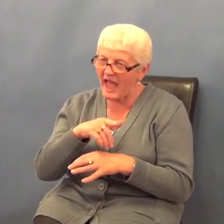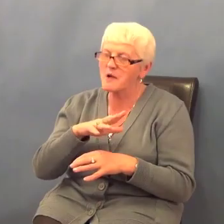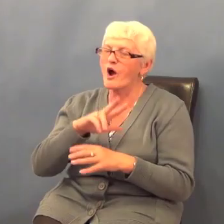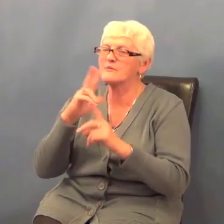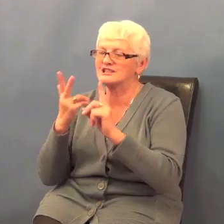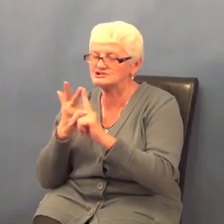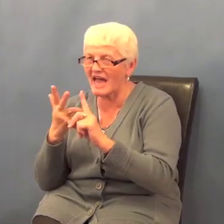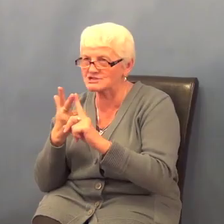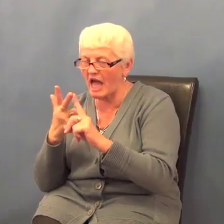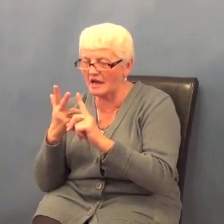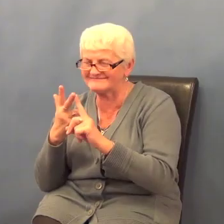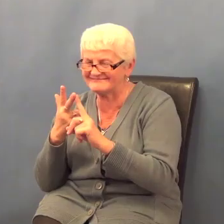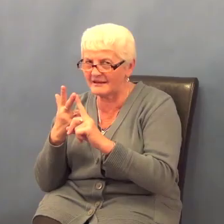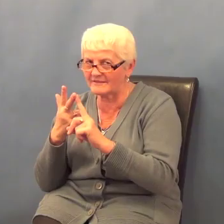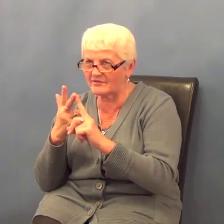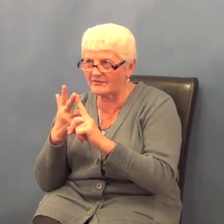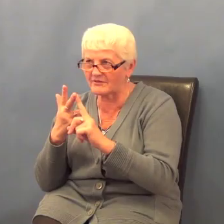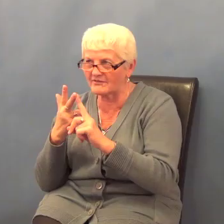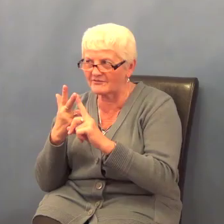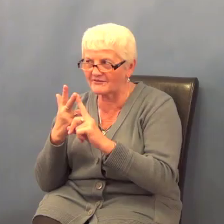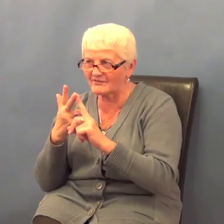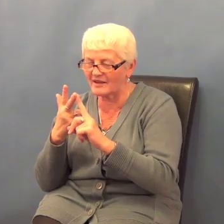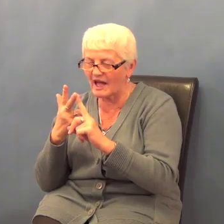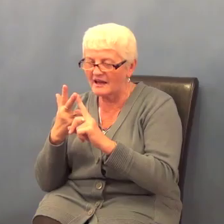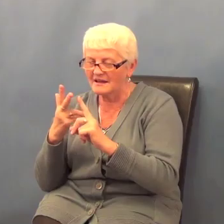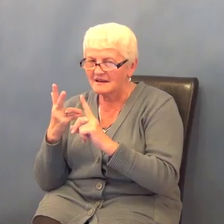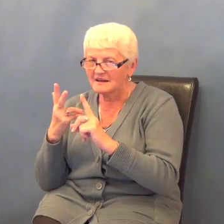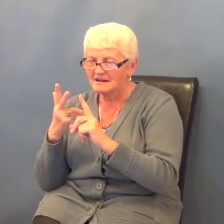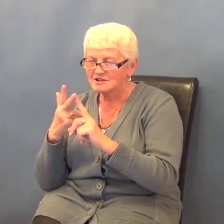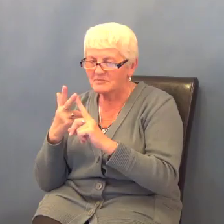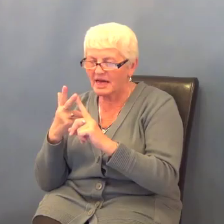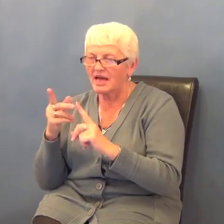Na trzecim obrazku...